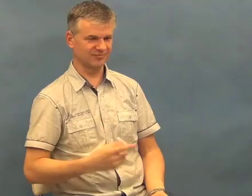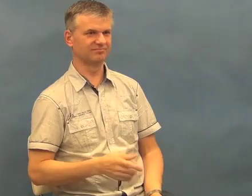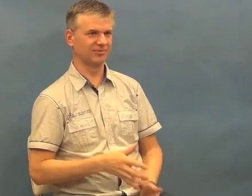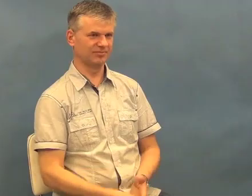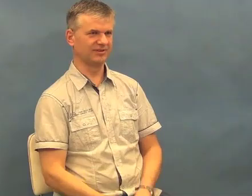Promieniowanie.